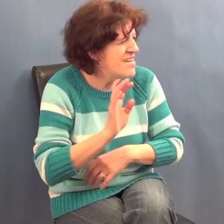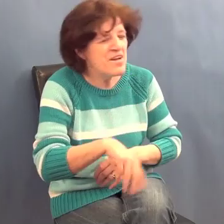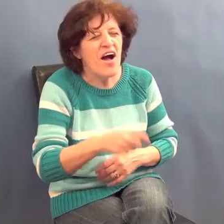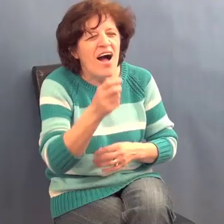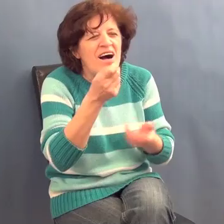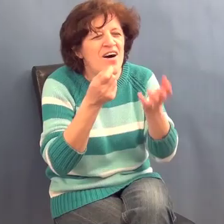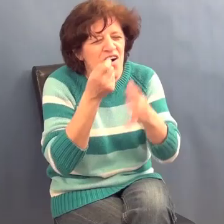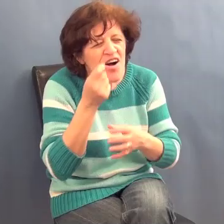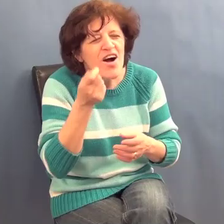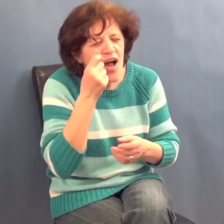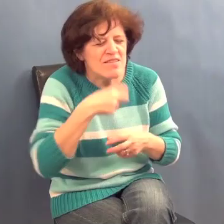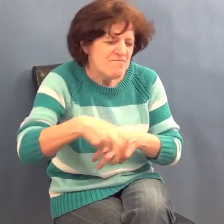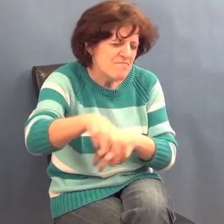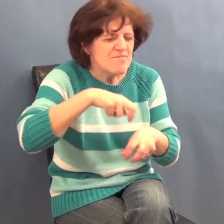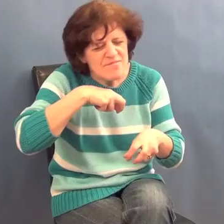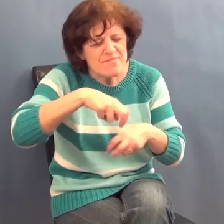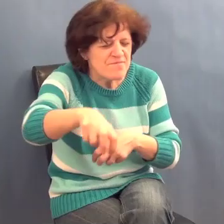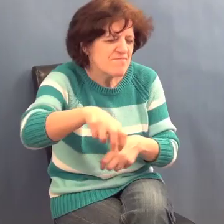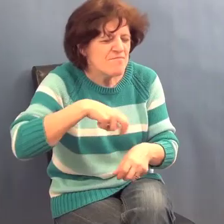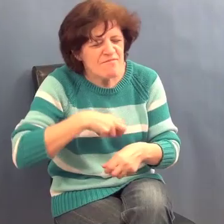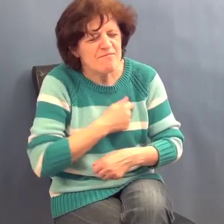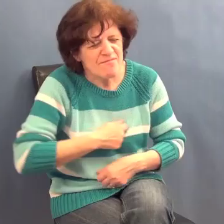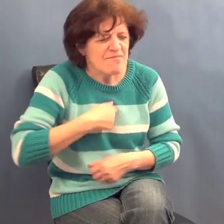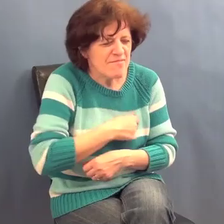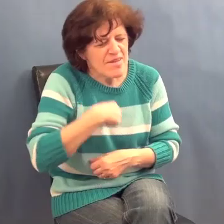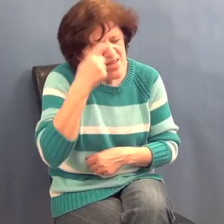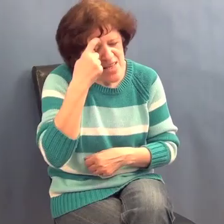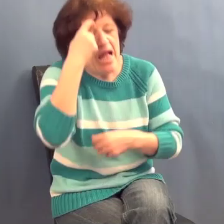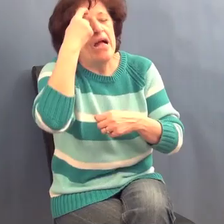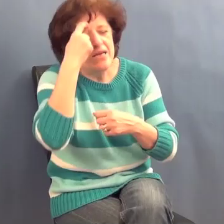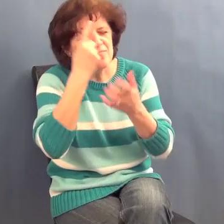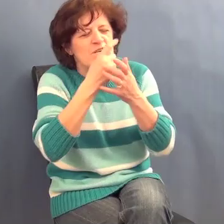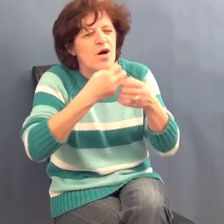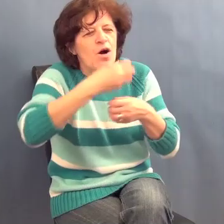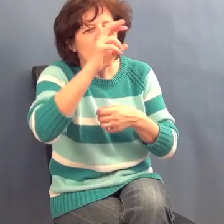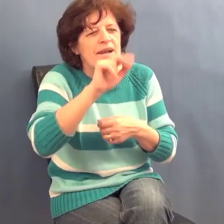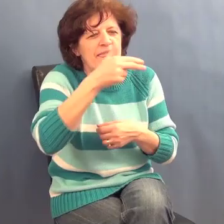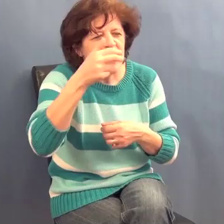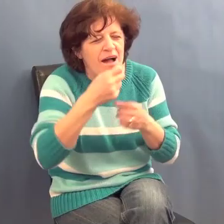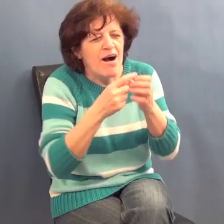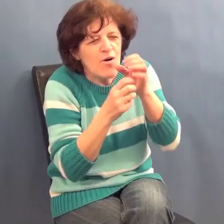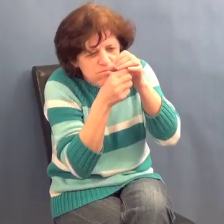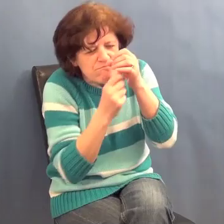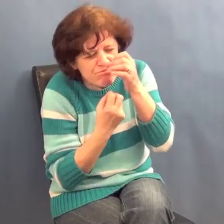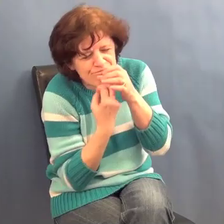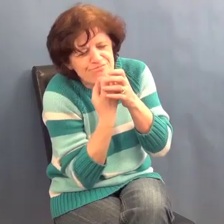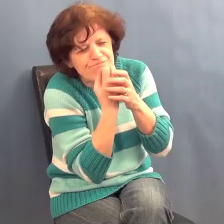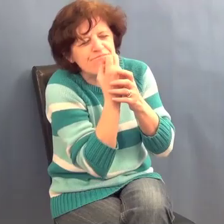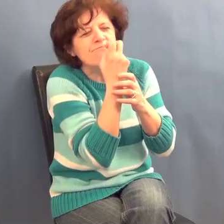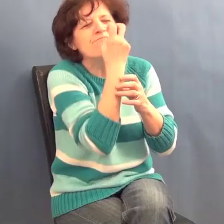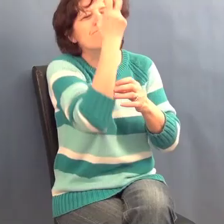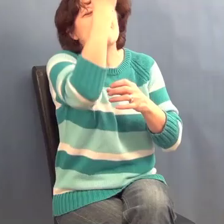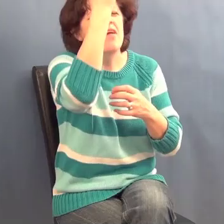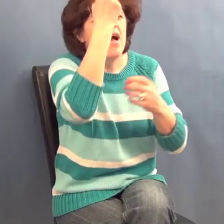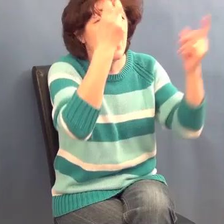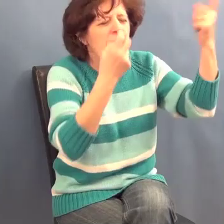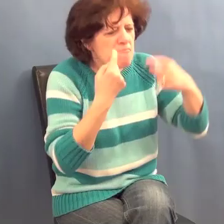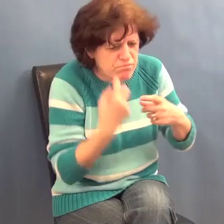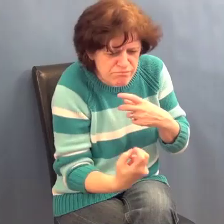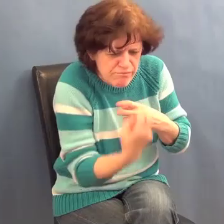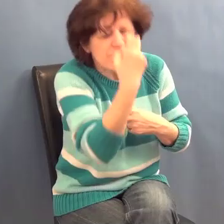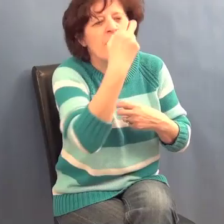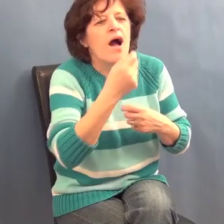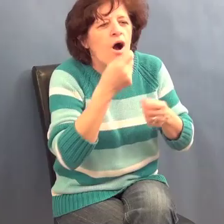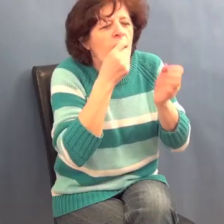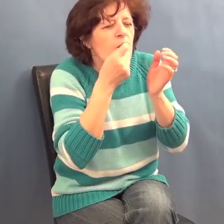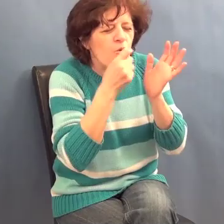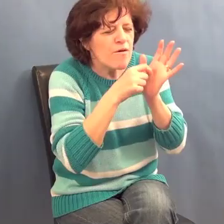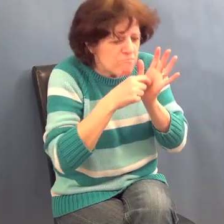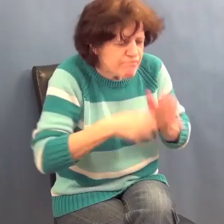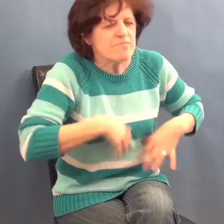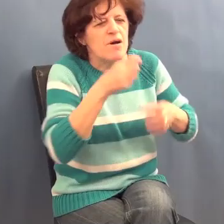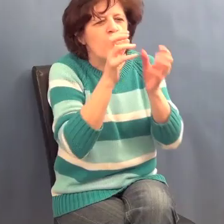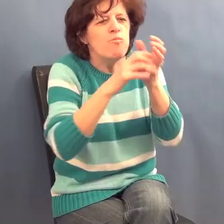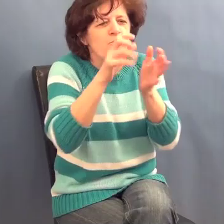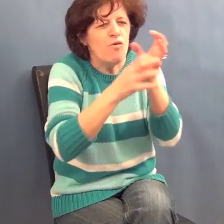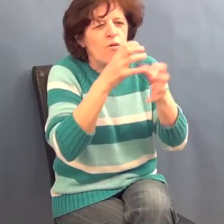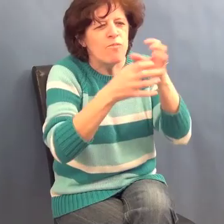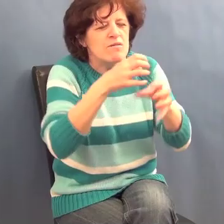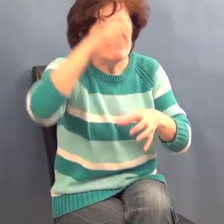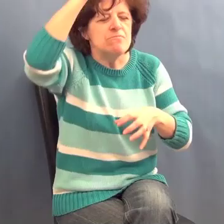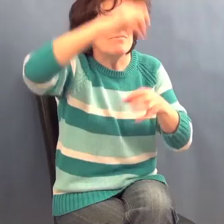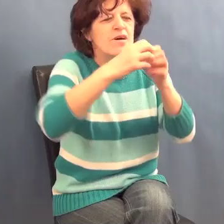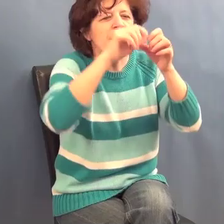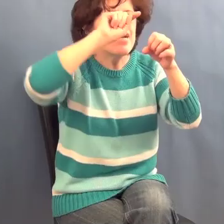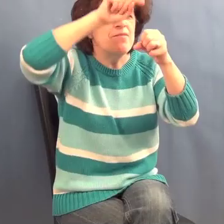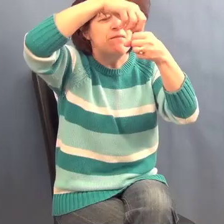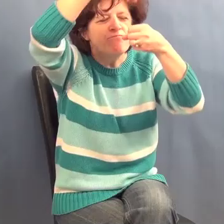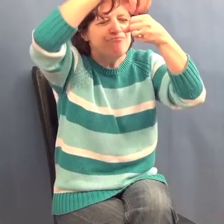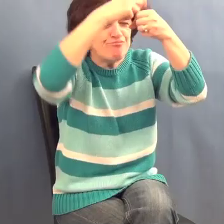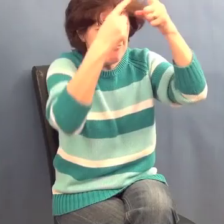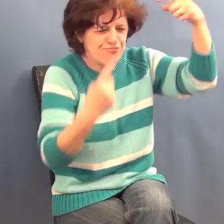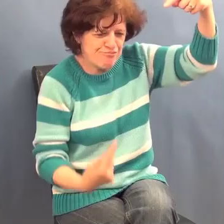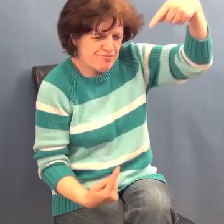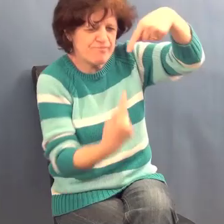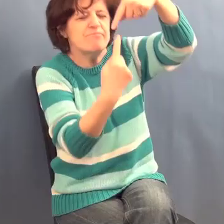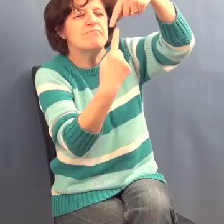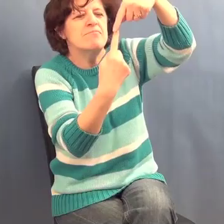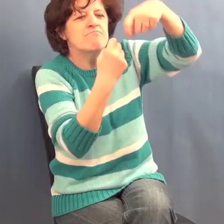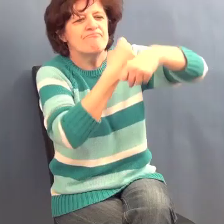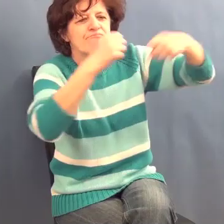Kot chodzi w kółko i rozmyśla. Wpadł na pomysł. Wspina się w rynnie, ale kurczak go zauważył i rzucił bombę do rynny. Bomba trafiła kota i wybuchła.